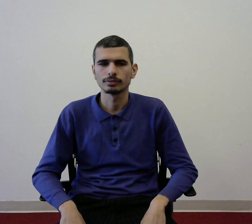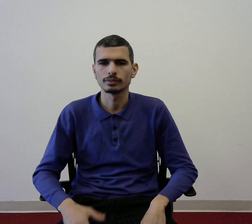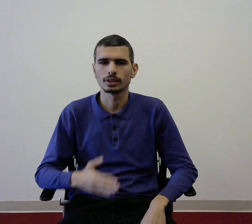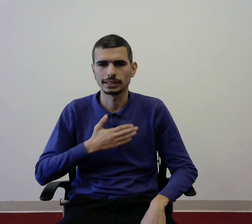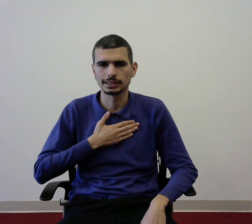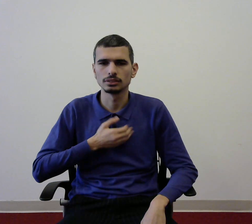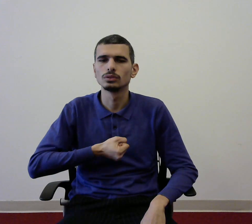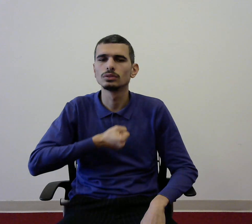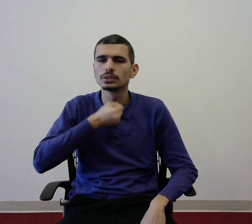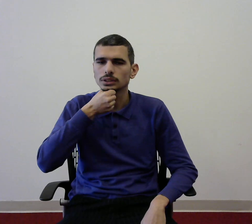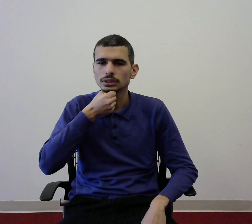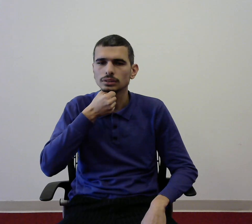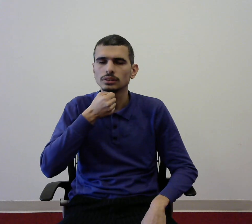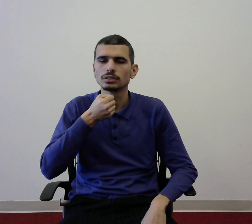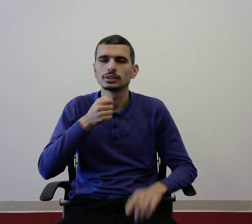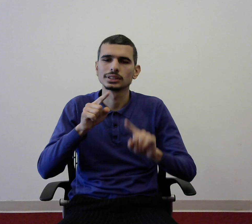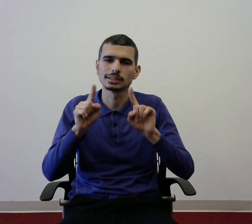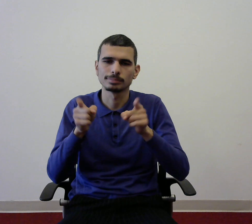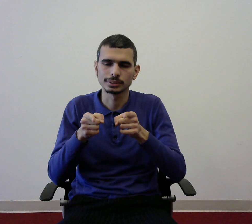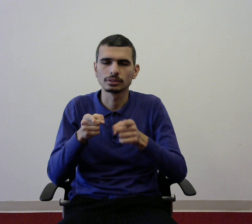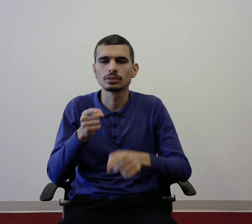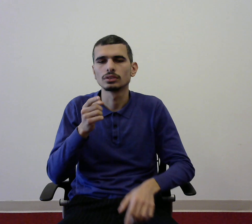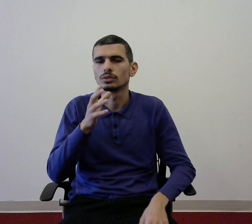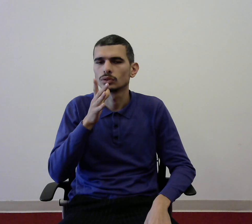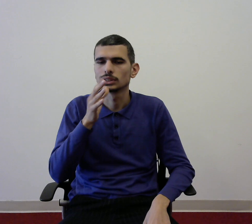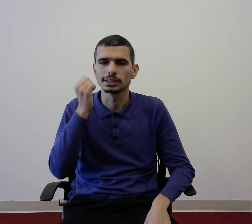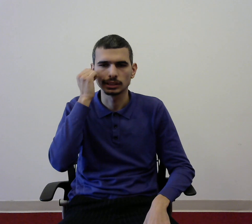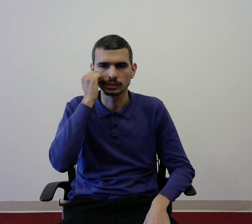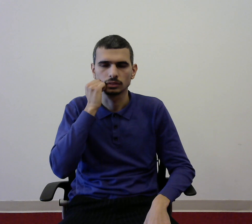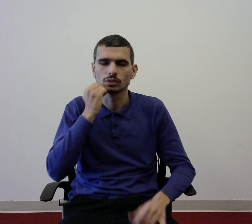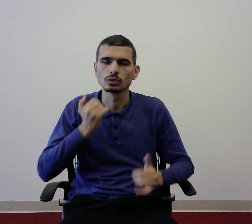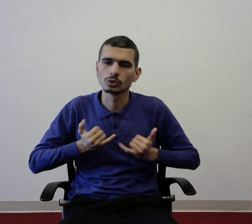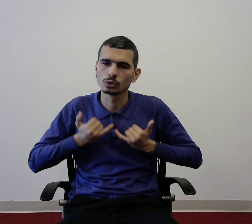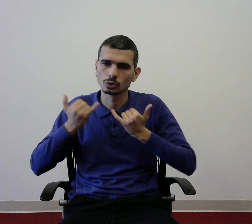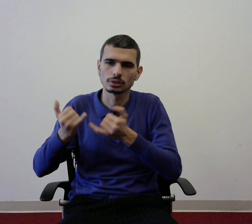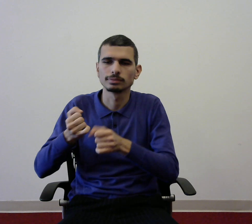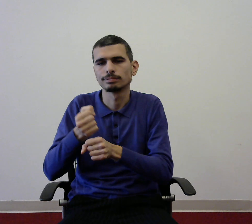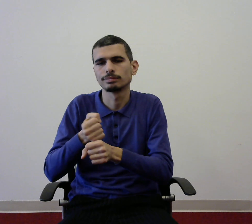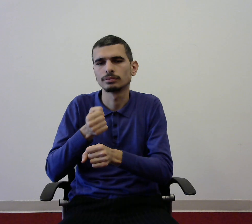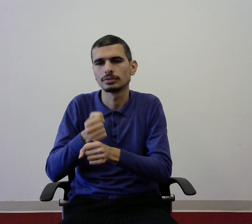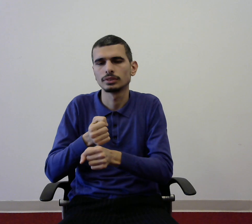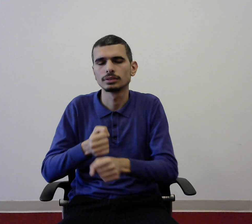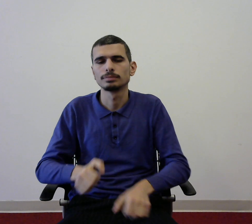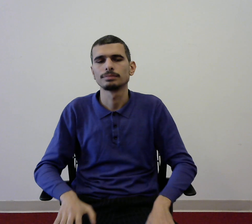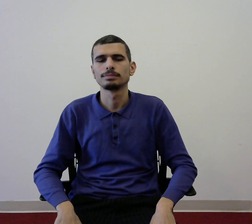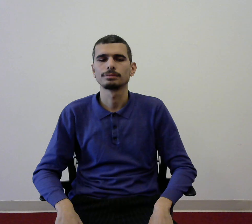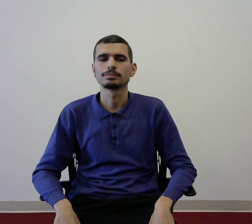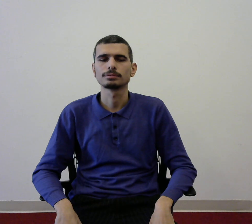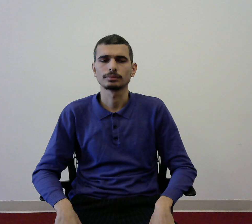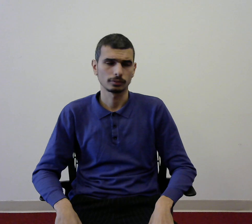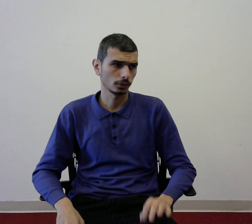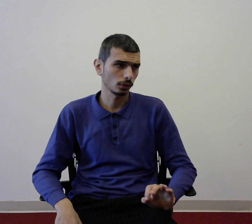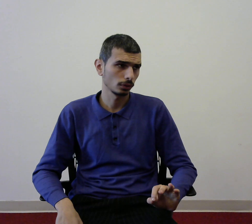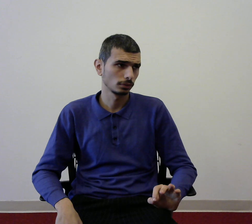Mən böyüklərə (yaşlılara) hörmət edirəm